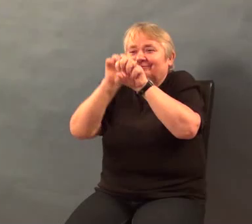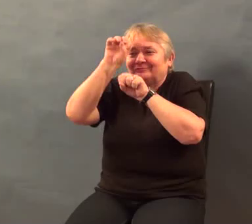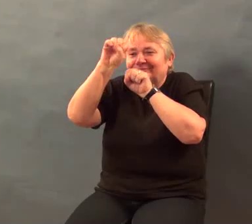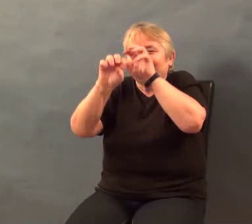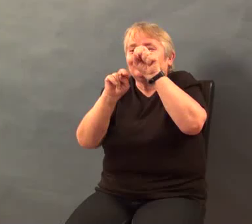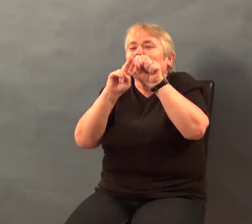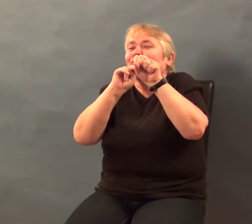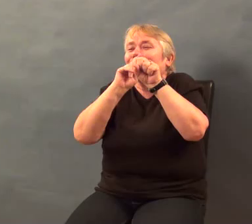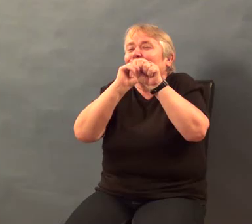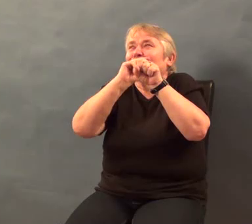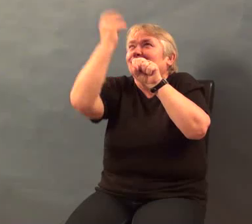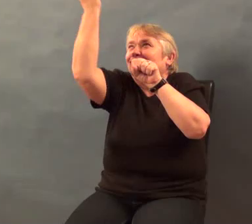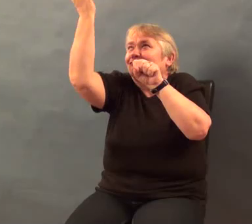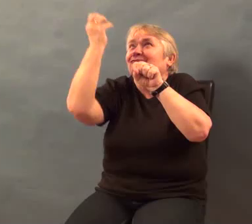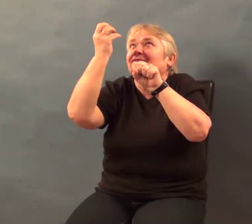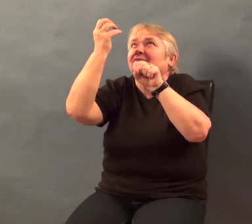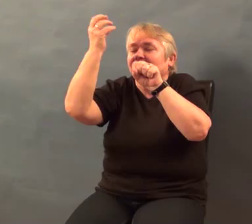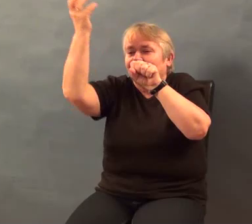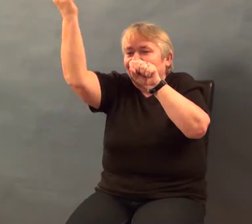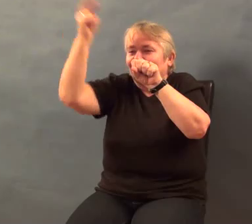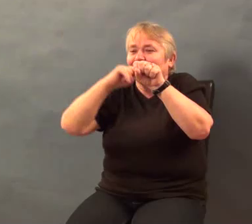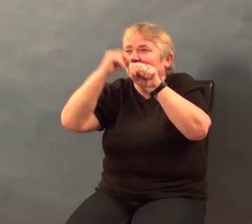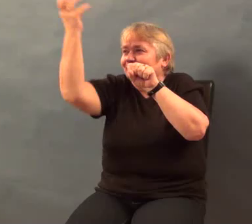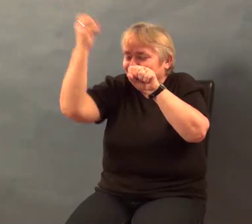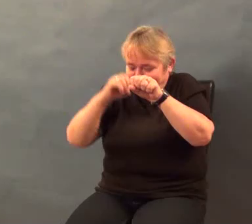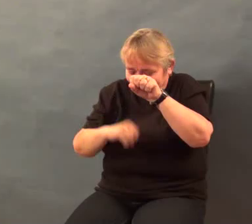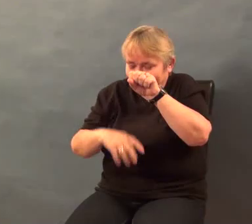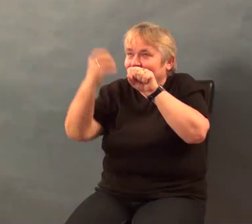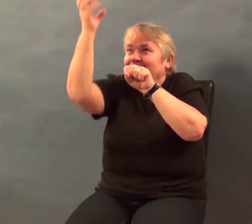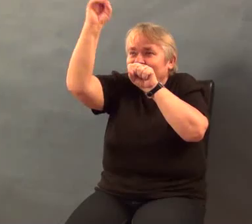Powoli zrywa gruszki do fartucha.